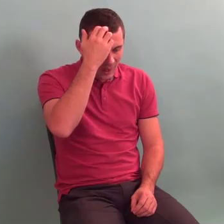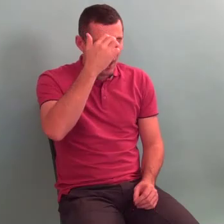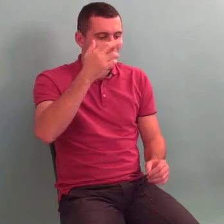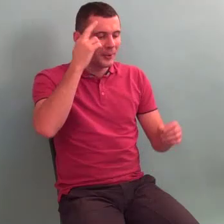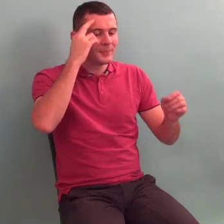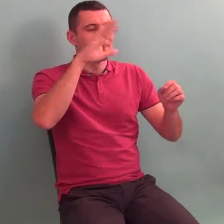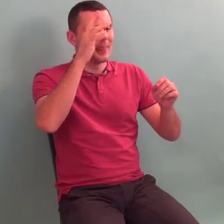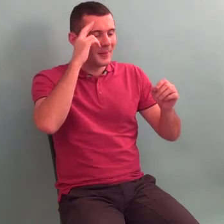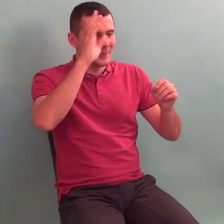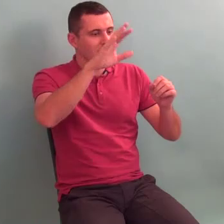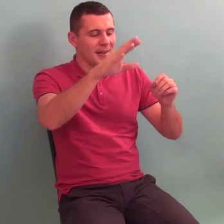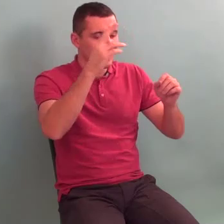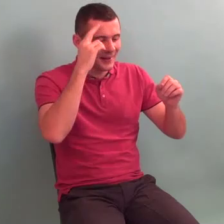Rozumiem.